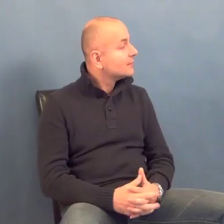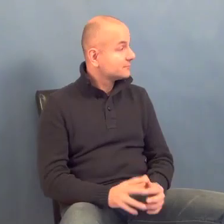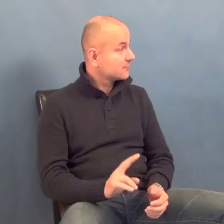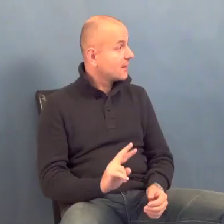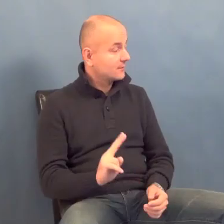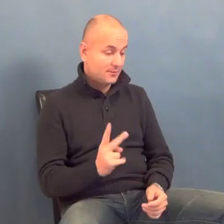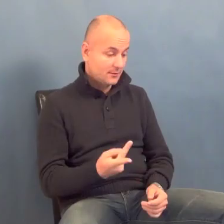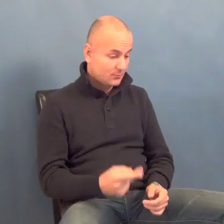Drugi.